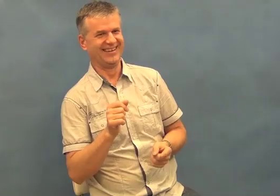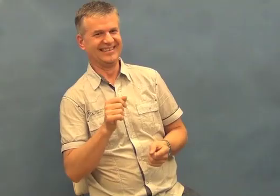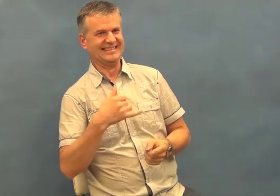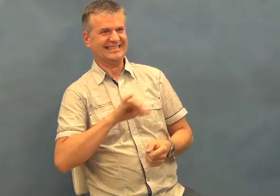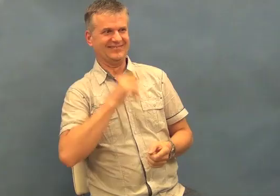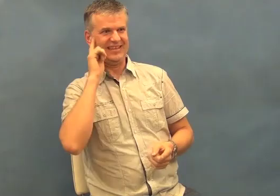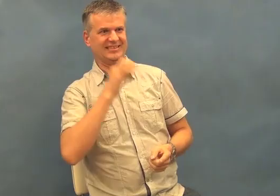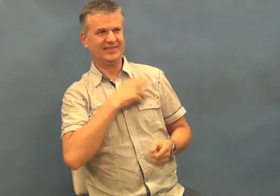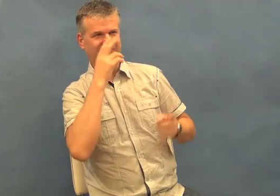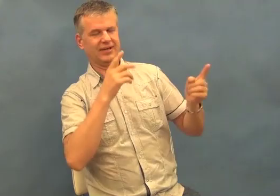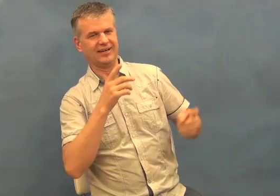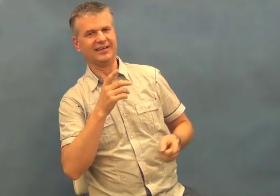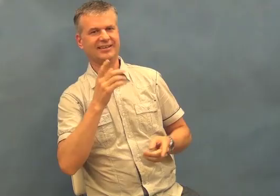Czuje się niezręcznie, bo policjant wszystko widział.